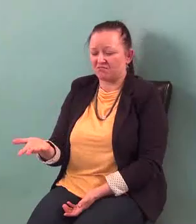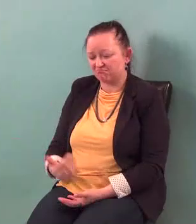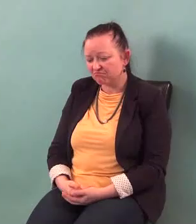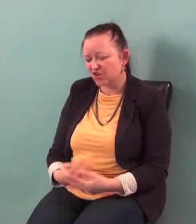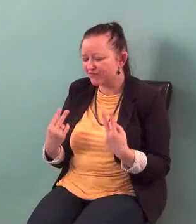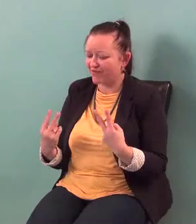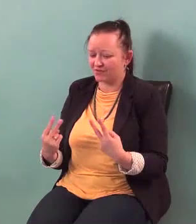Ważne to jest.